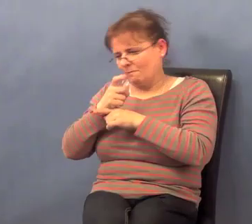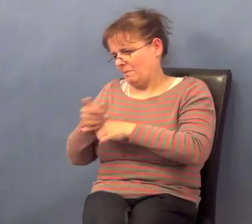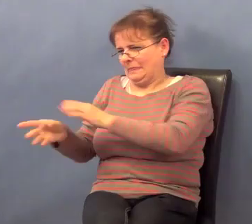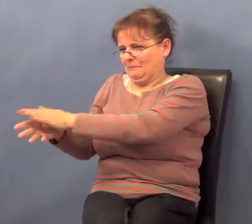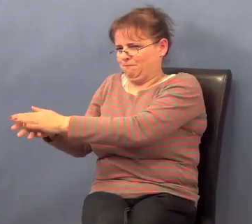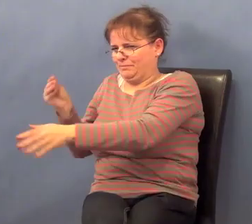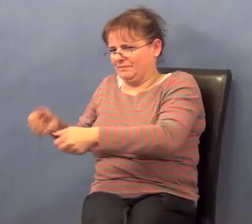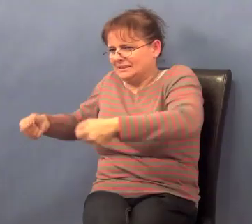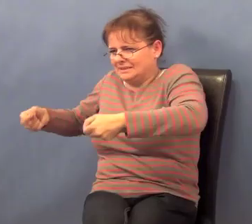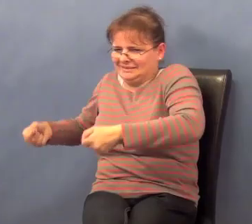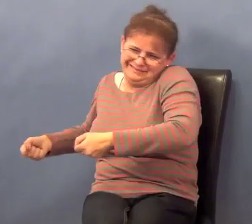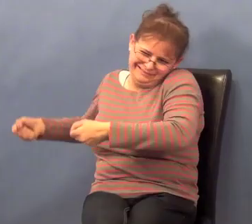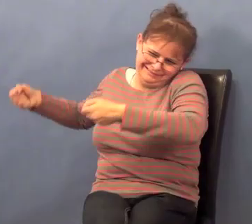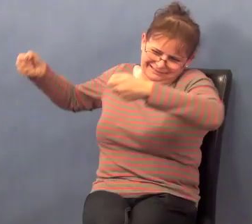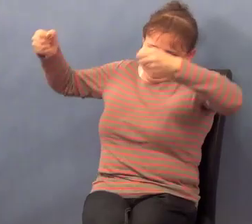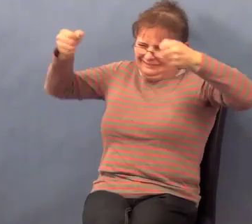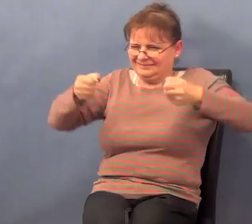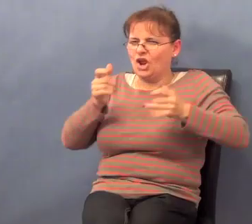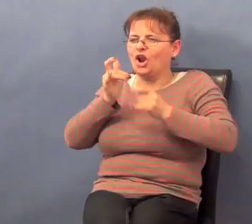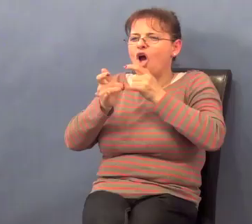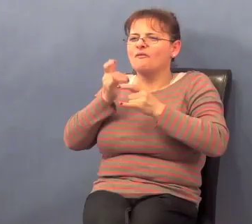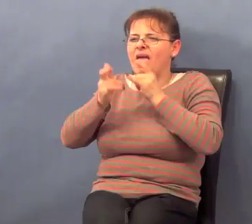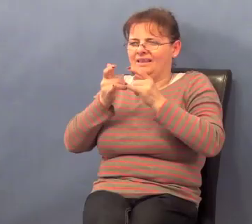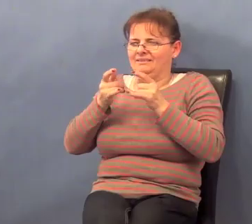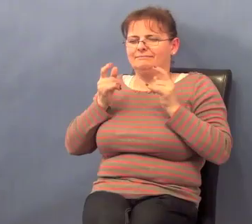Kradnie kosz i stawia ją na rower.